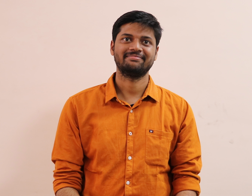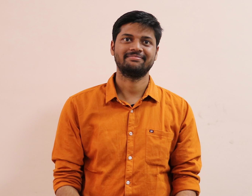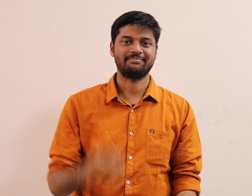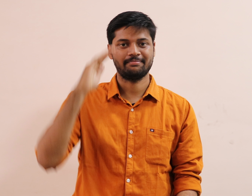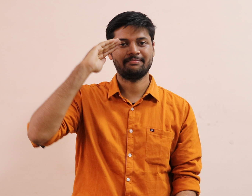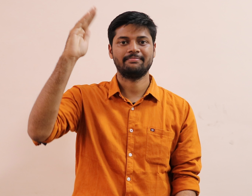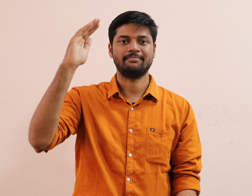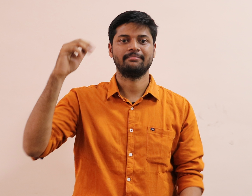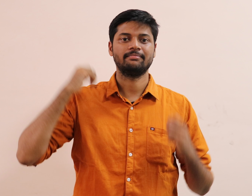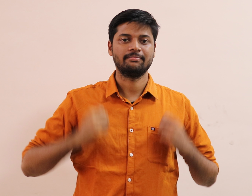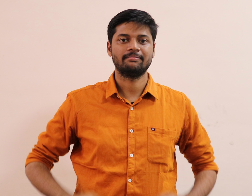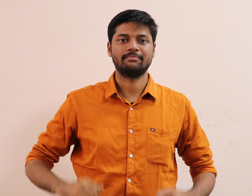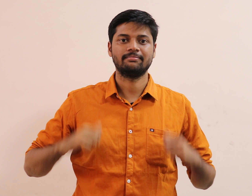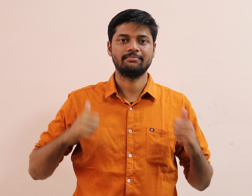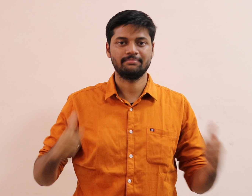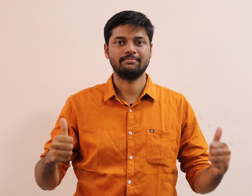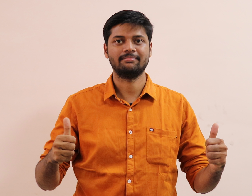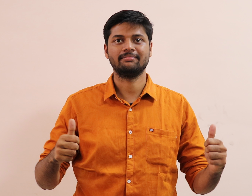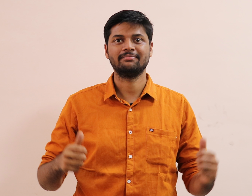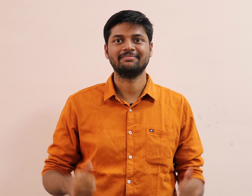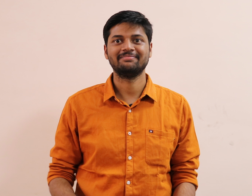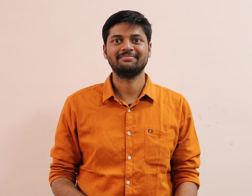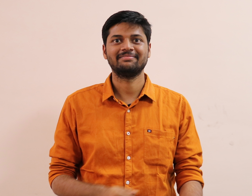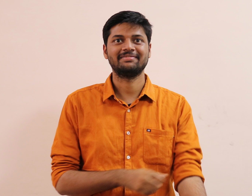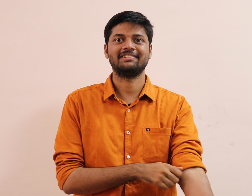hi how are you